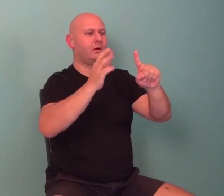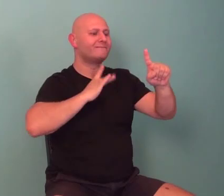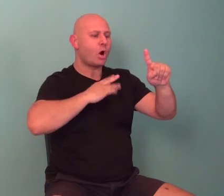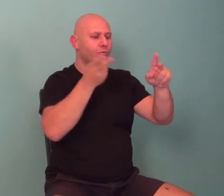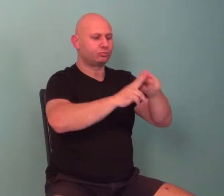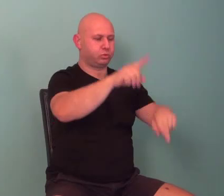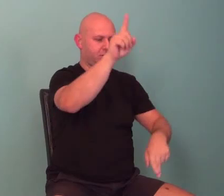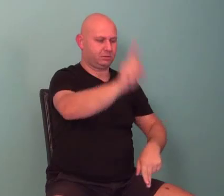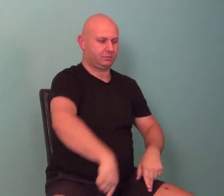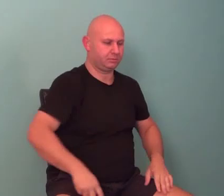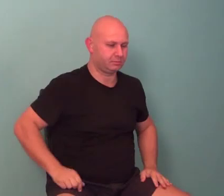Którego masz wolne?